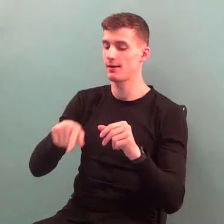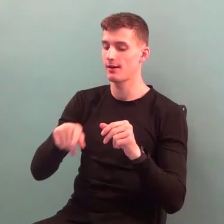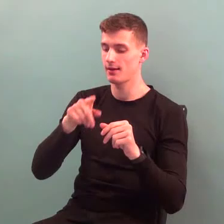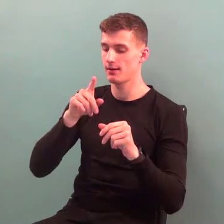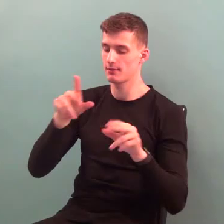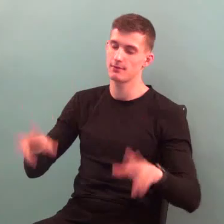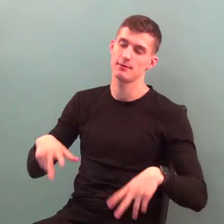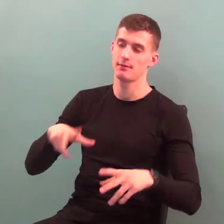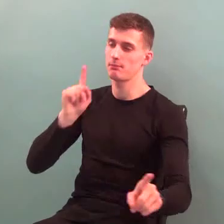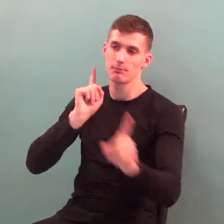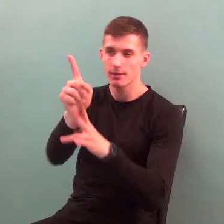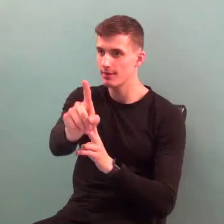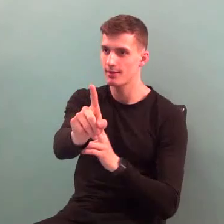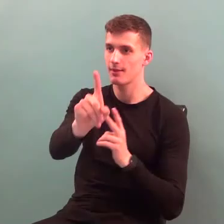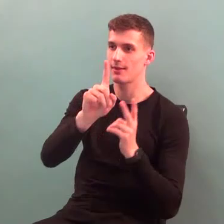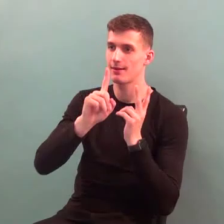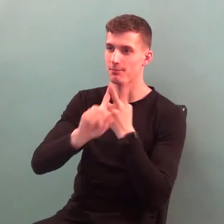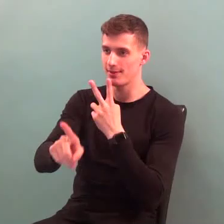Zając skacze i nagle wbija się w to ubranie.